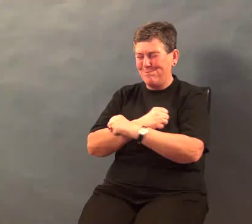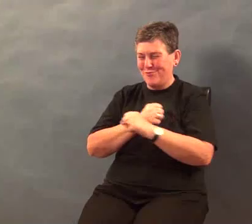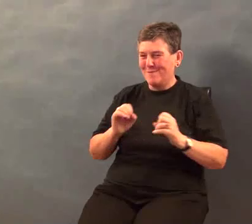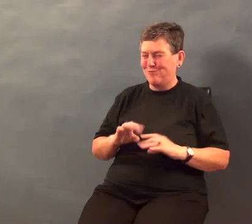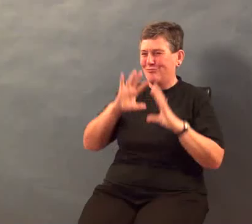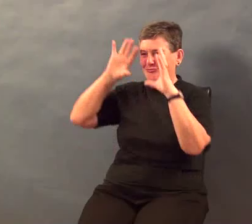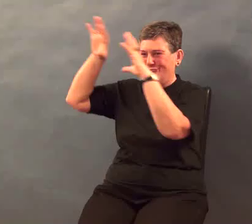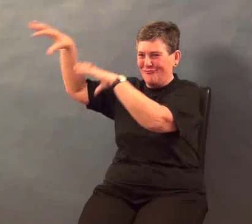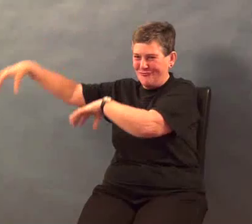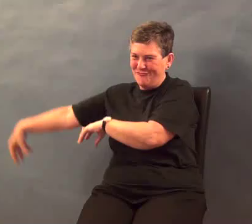Wszystko zleciało do tyłu.